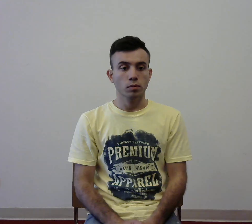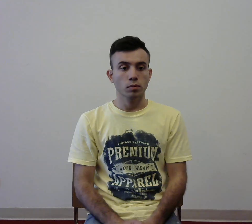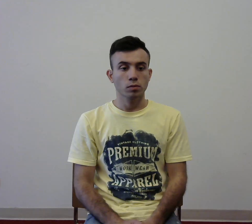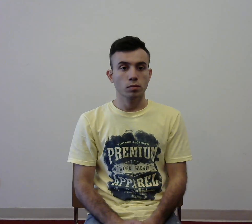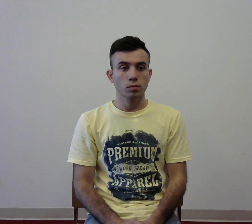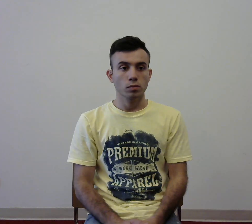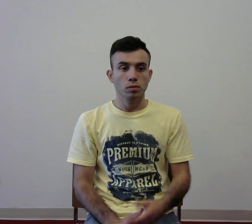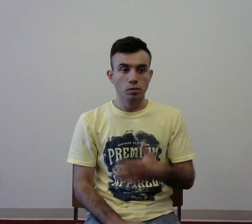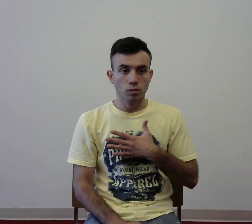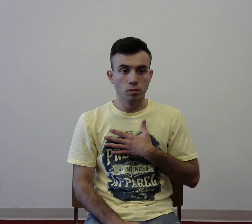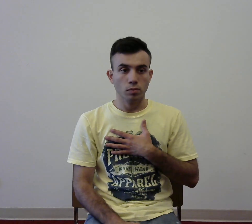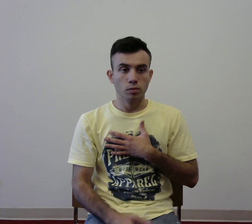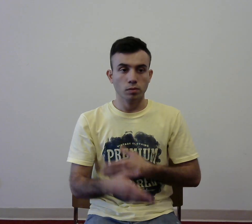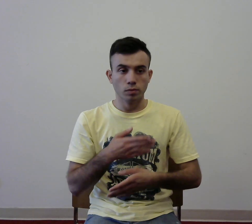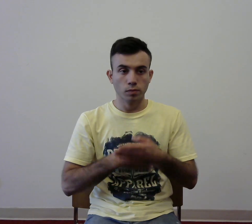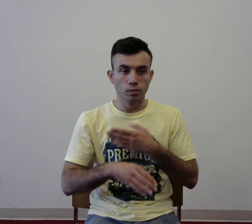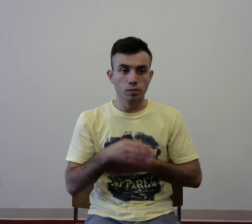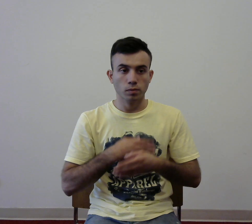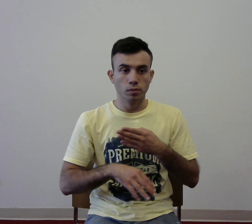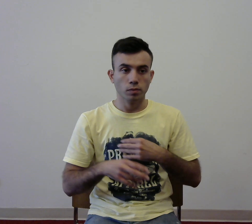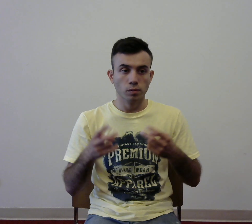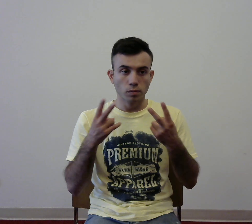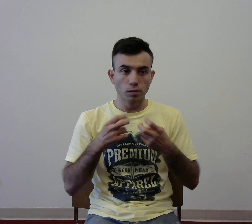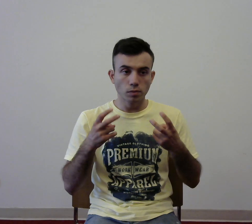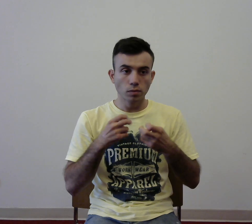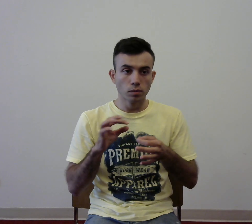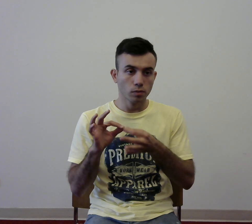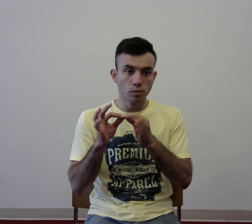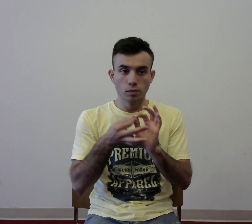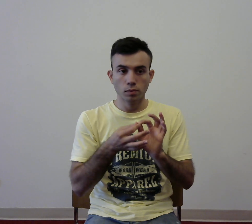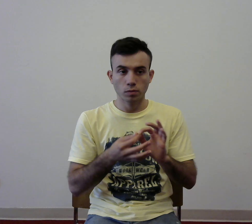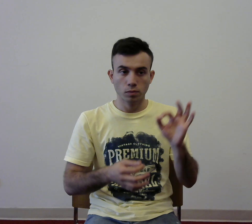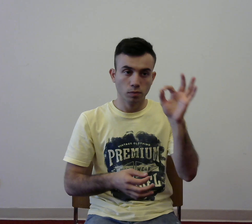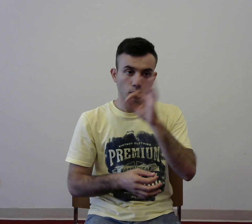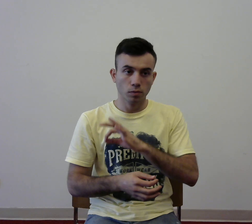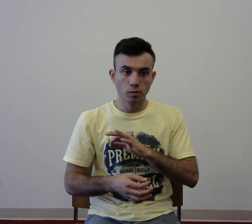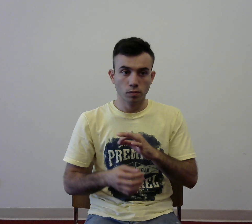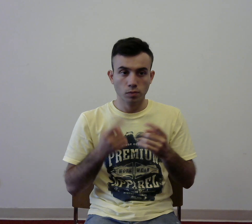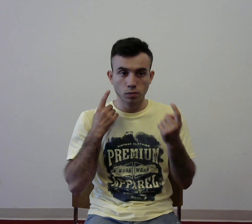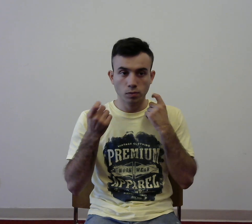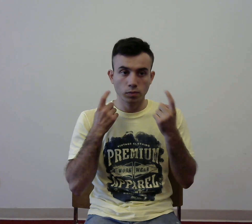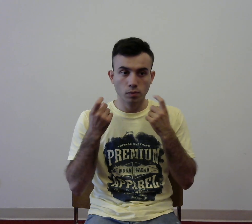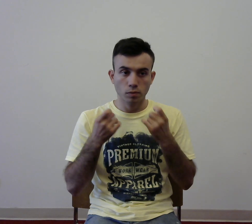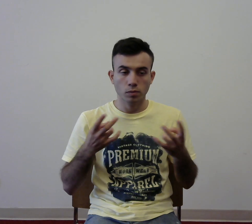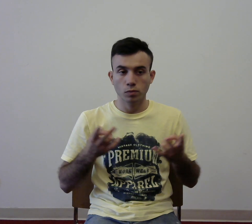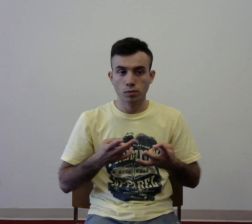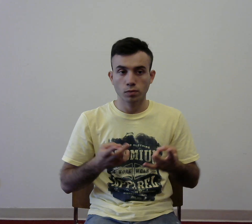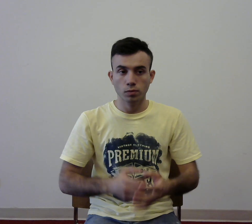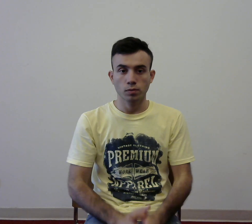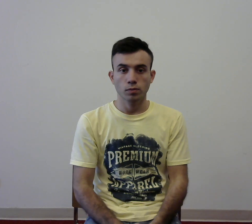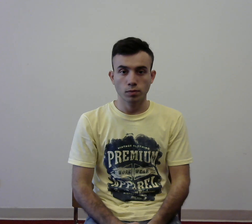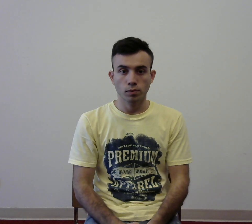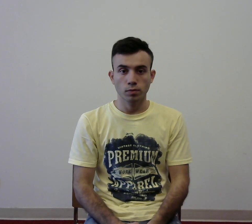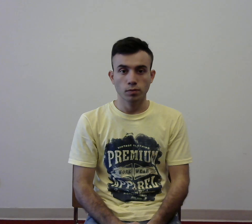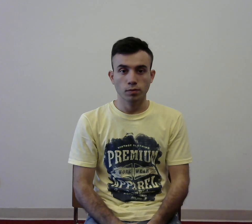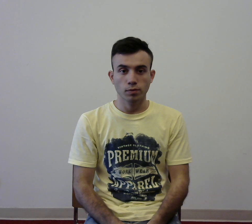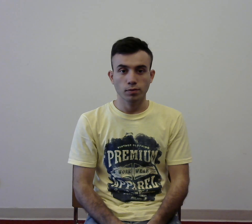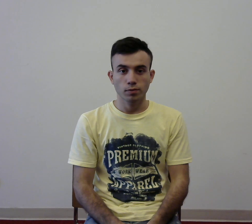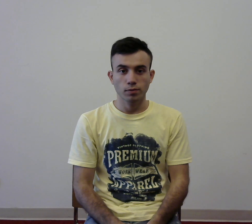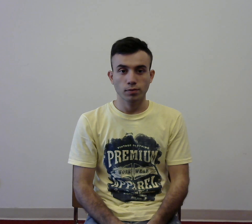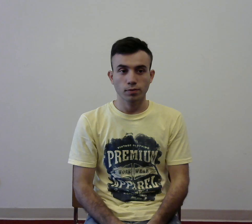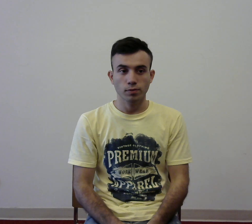Mənə əlillik müayinəsinin nəticəsi barədə məlumat lazımdır